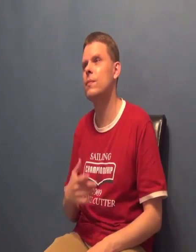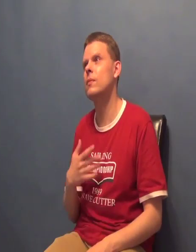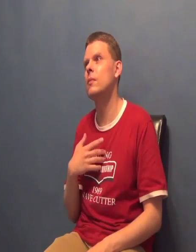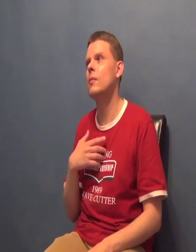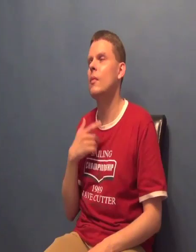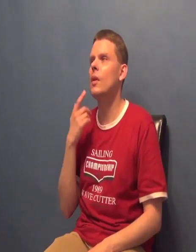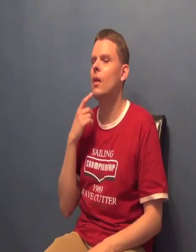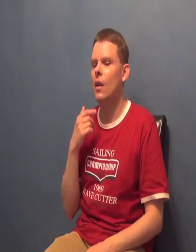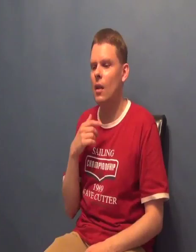Myślę...